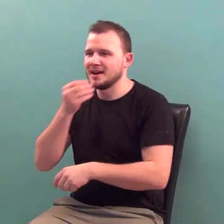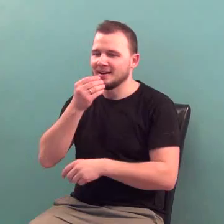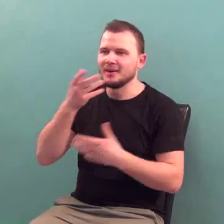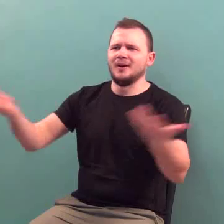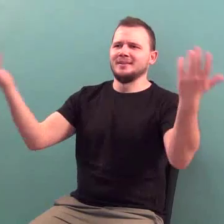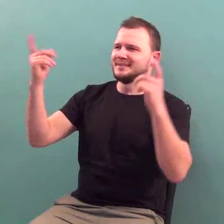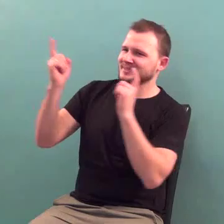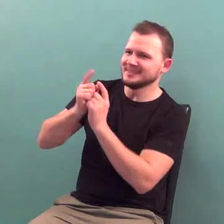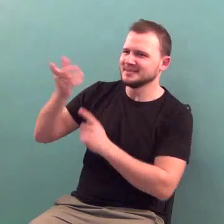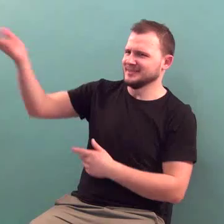Pozostali cieszą się ze spotkania.